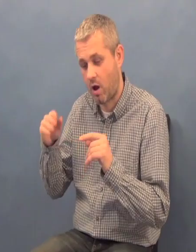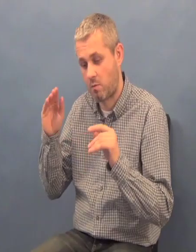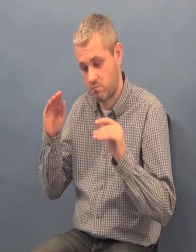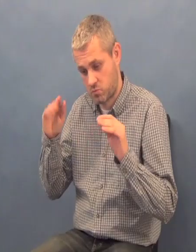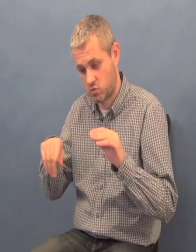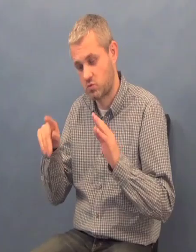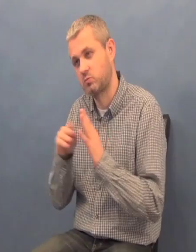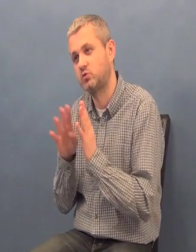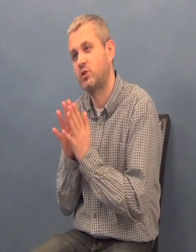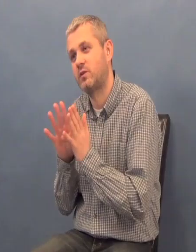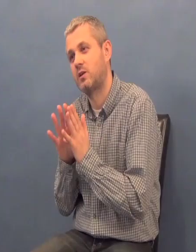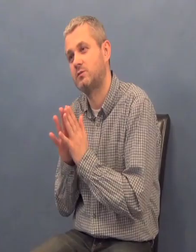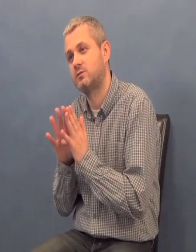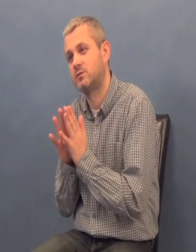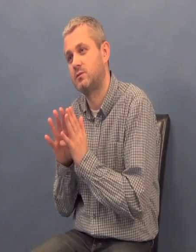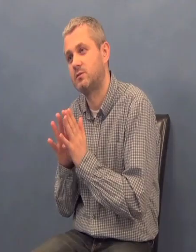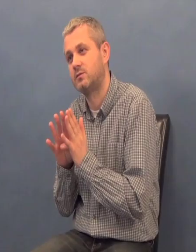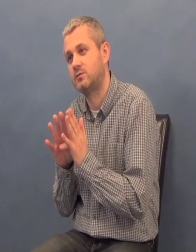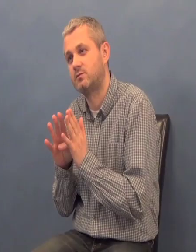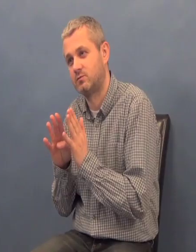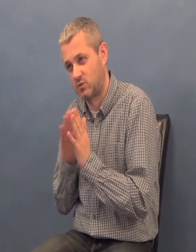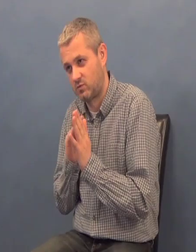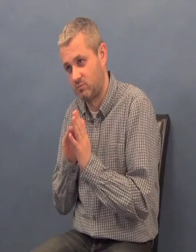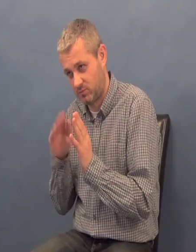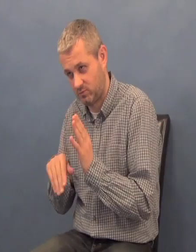Można, na przykład dziewiętnasta?